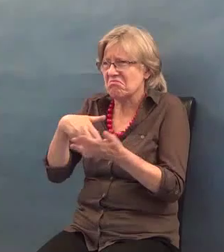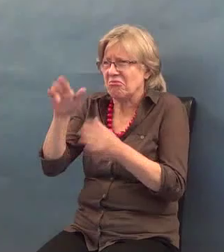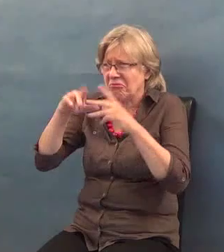Nigdzie nie idę.